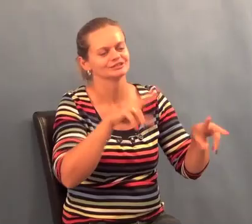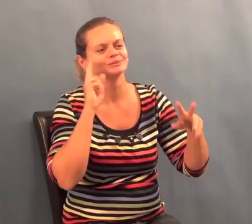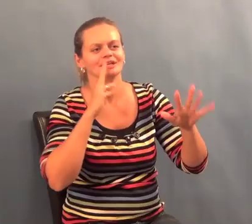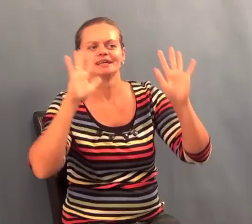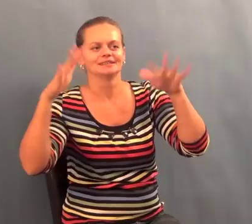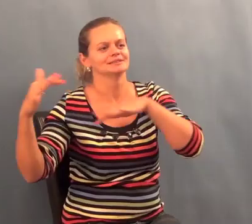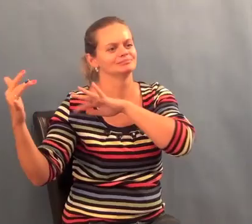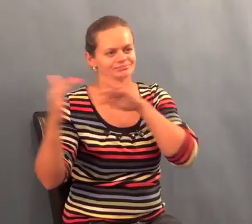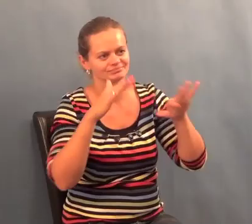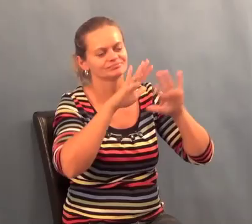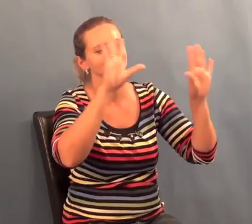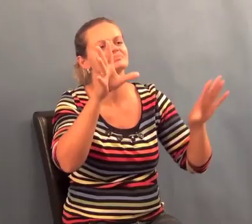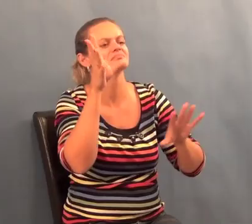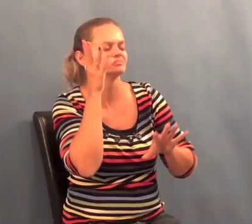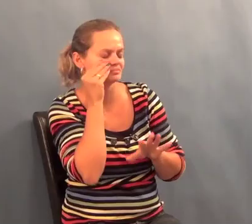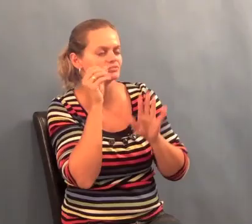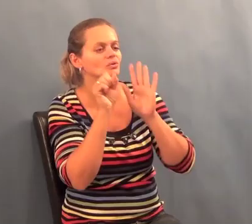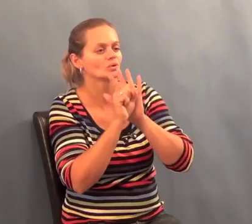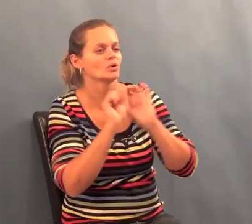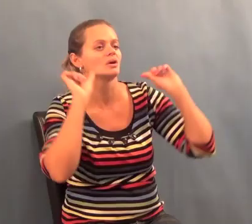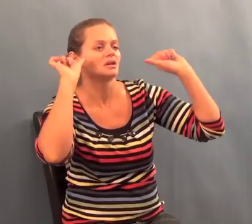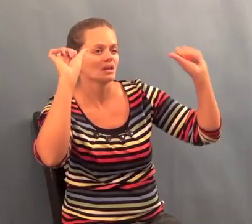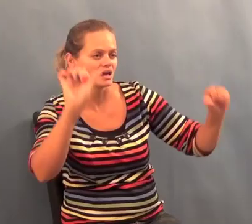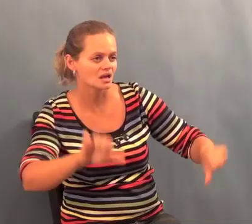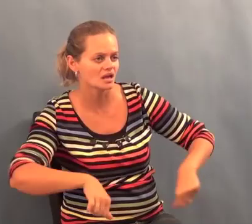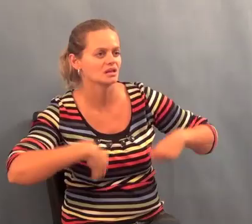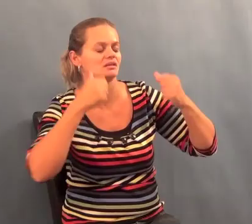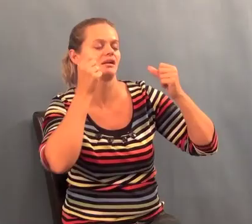Głusi poszli spać, spali do rana.